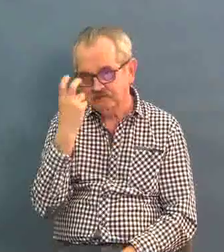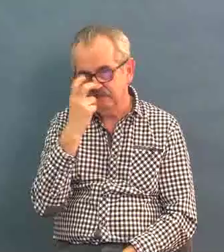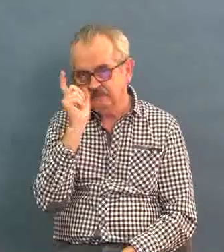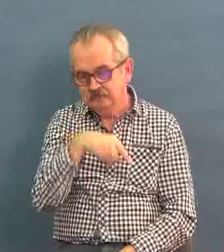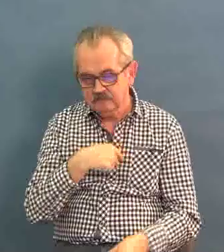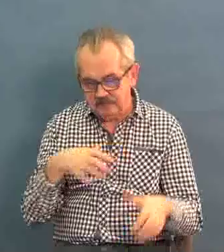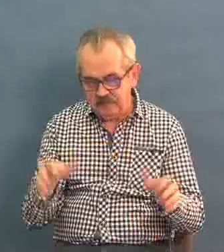Ja tam biegnę.